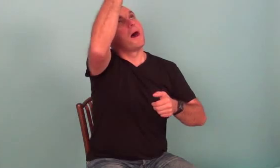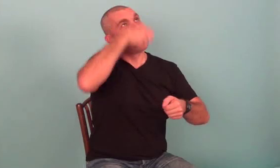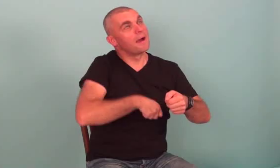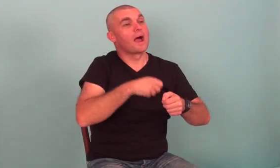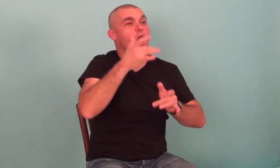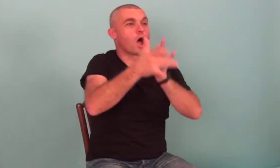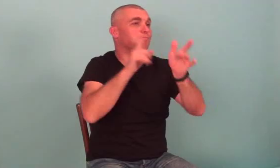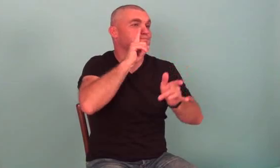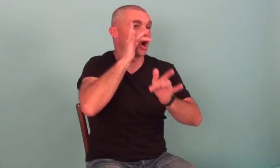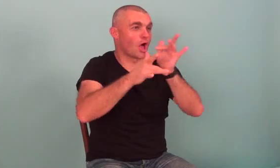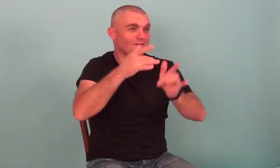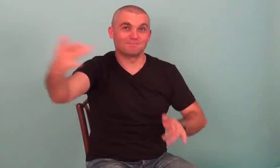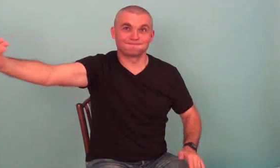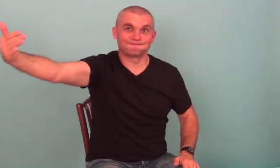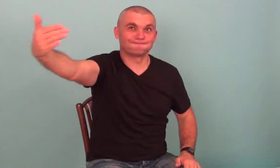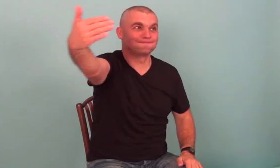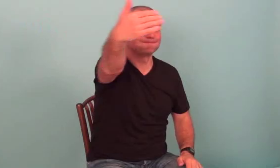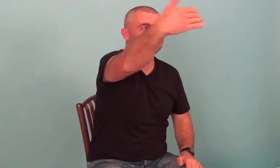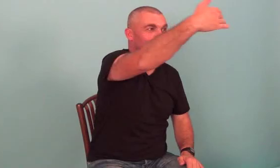Jedzie chłopak na rowerze.